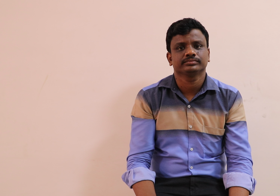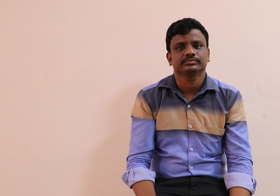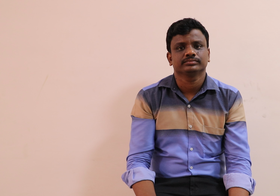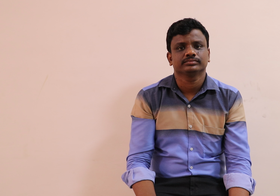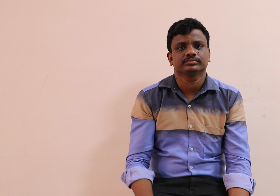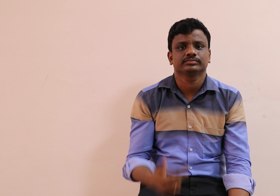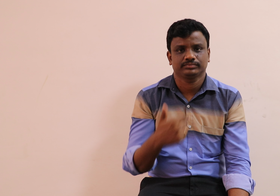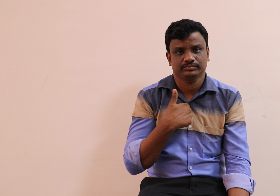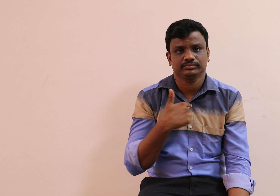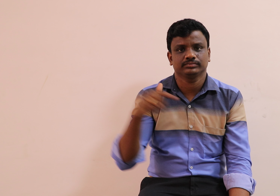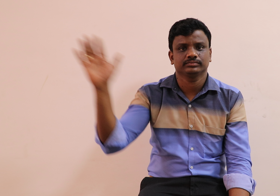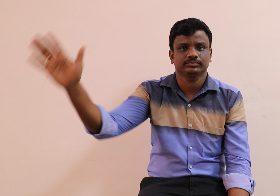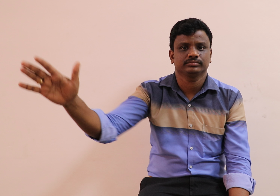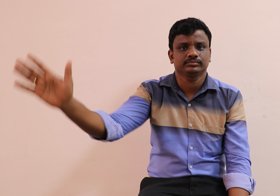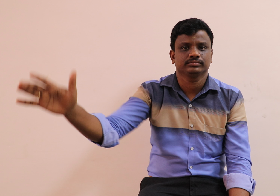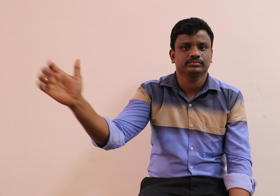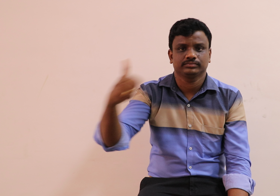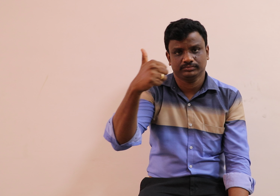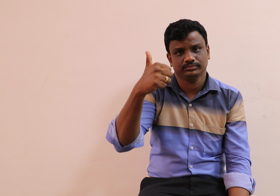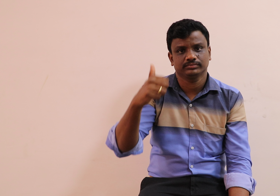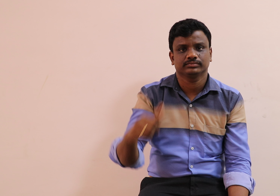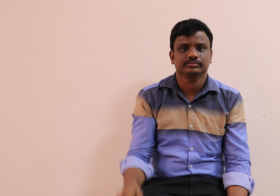i really appreciate it